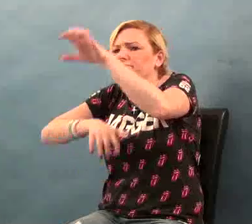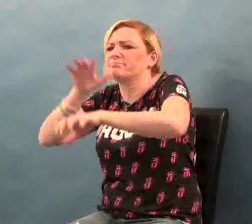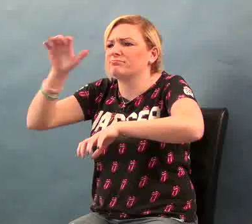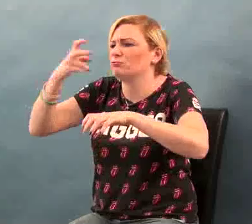Chłopiec szukał żaby.